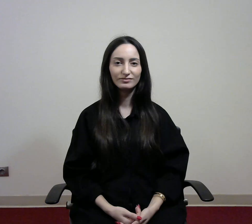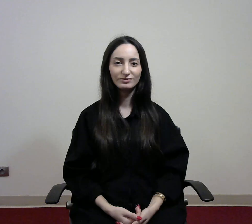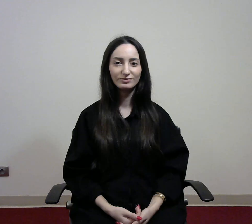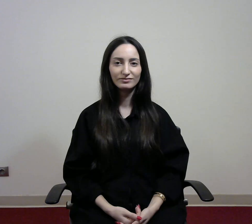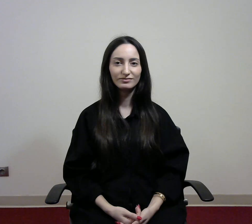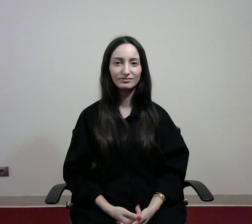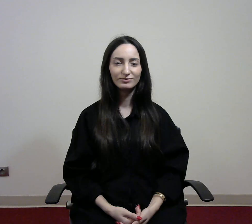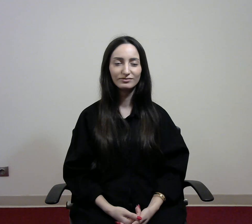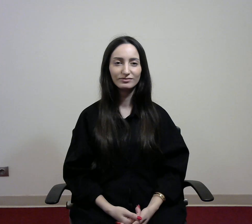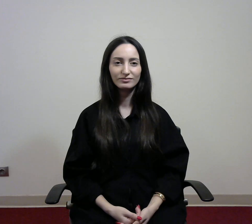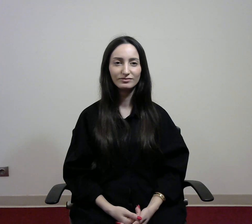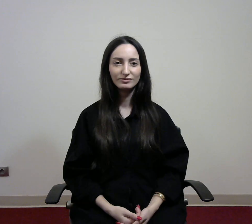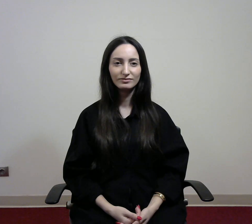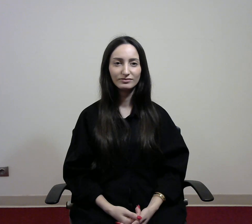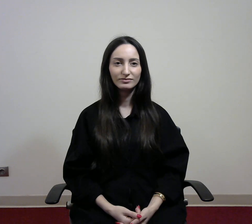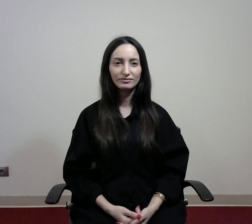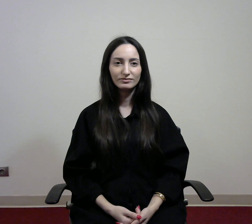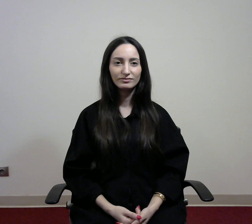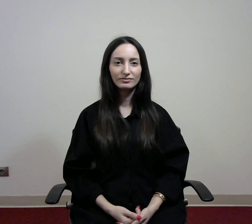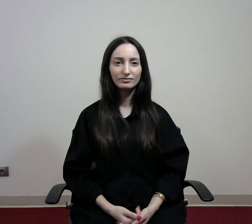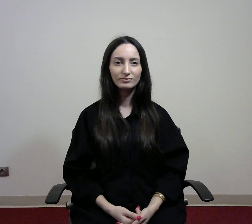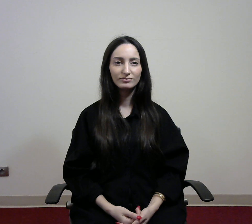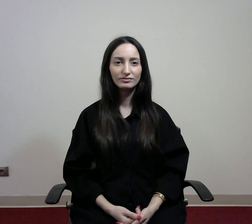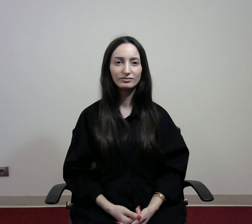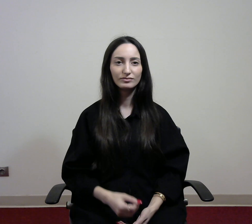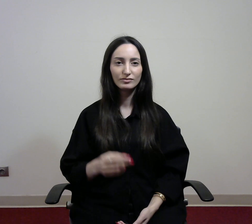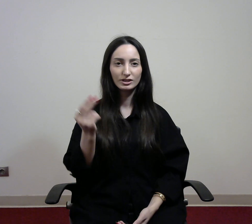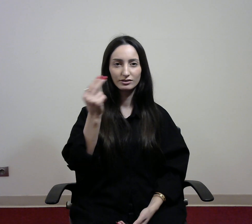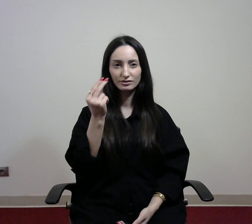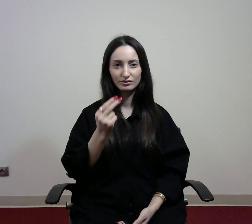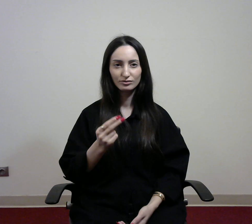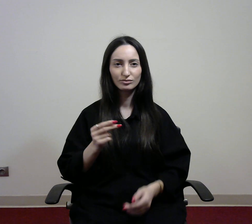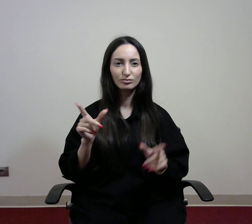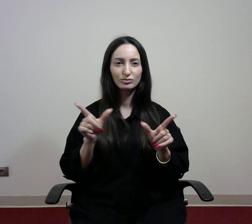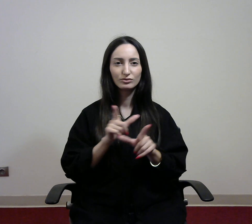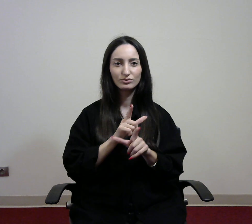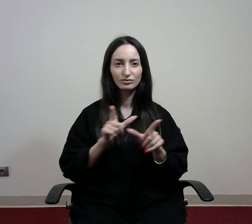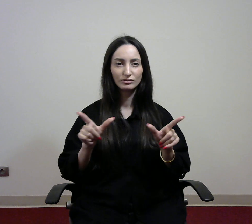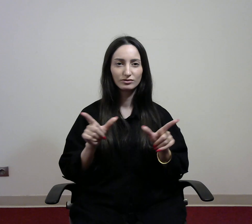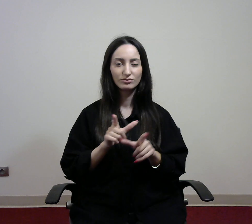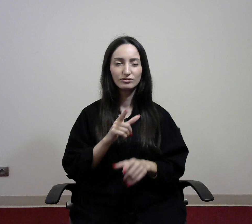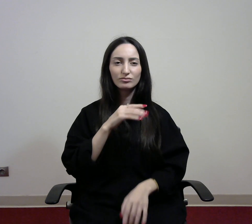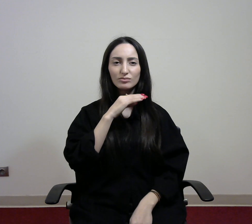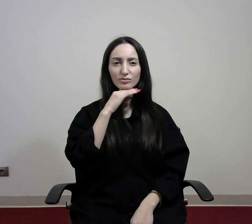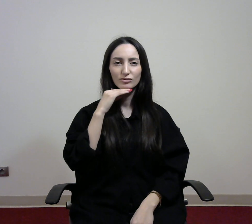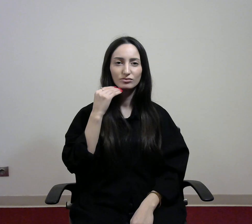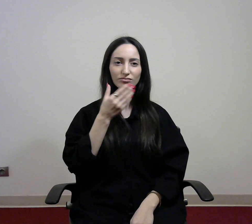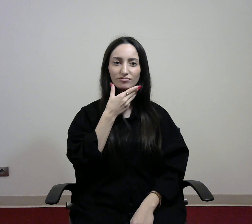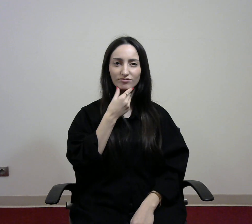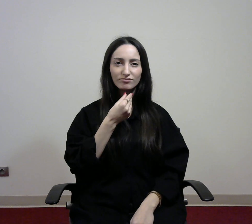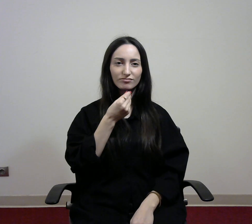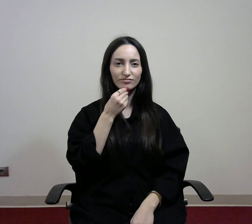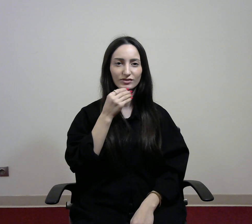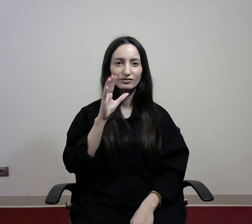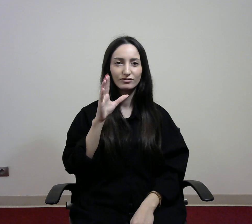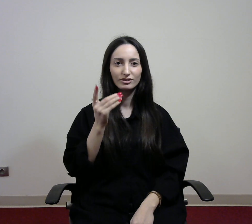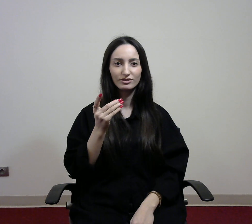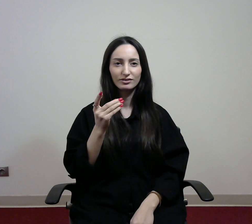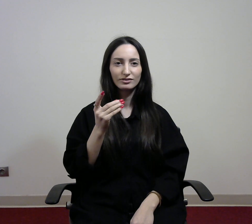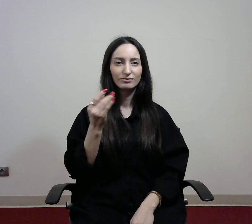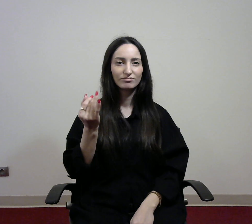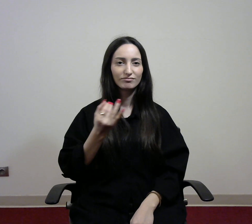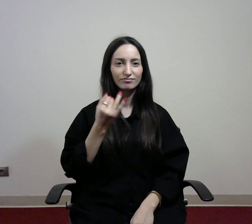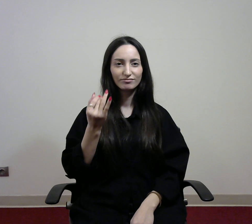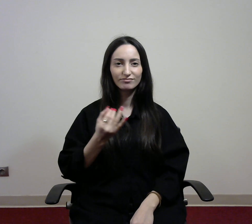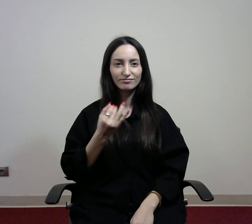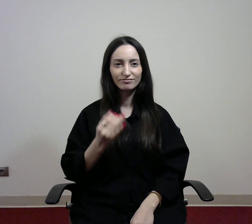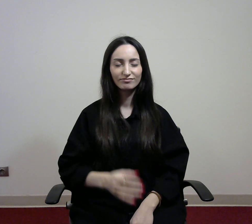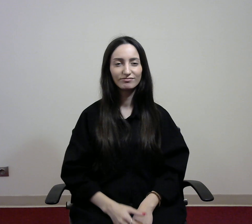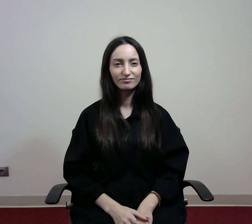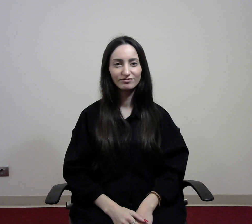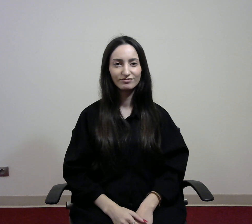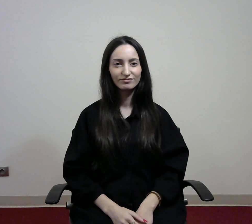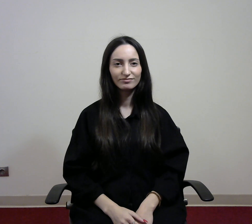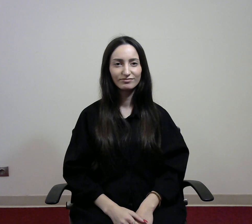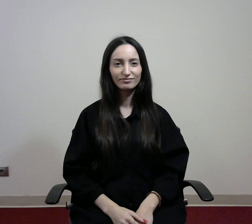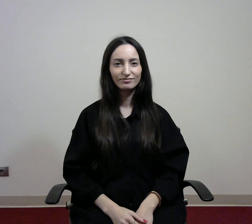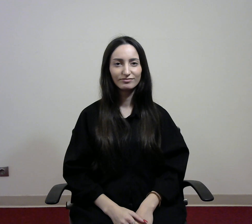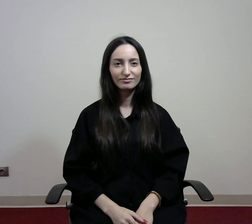Rəsm muzeyi çox gözəl və maraqlıdır